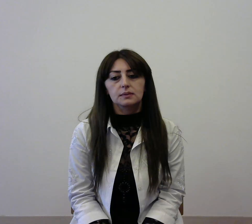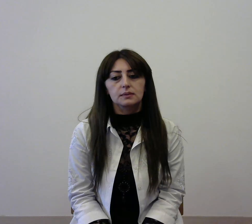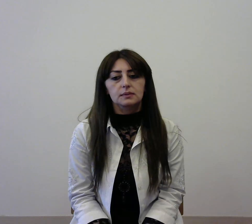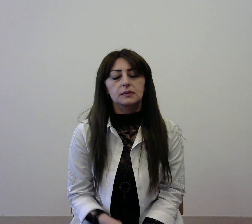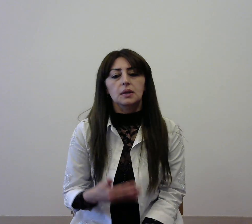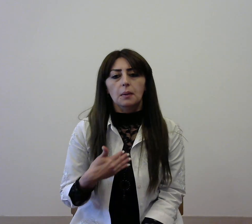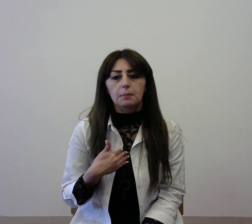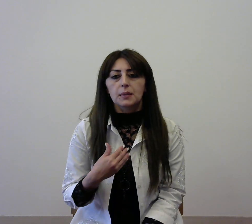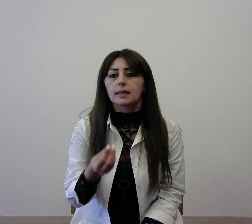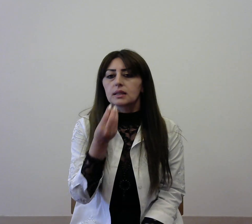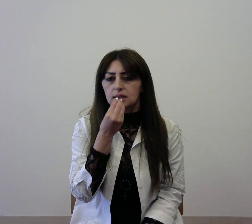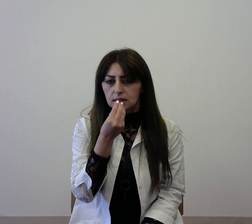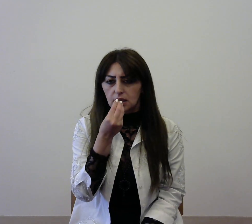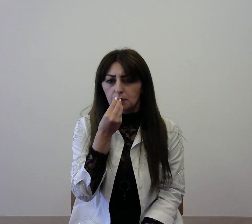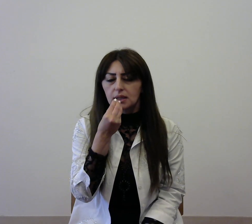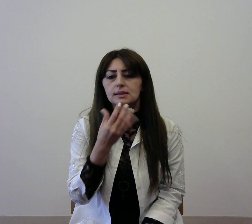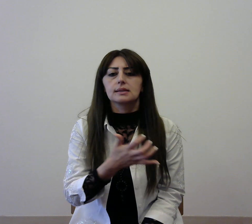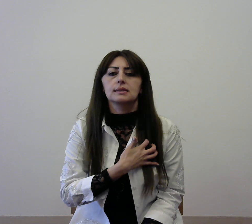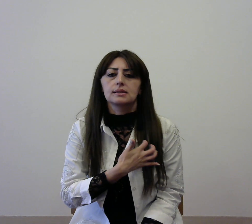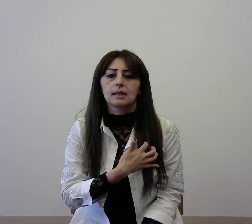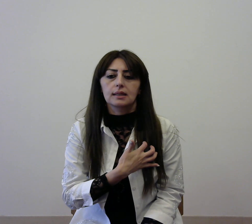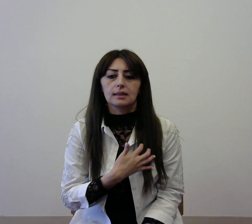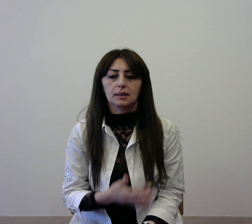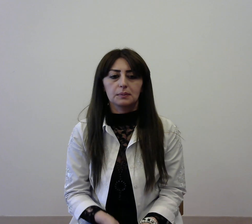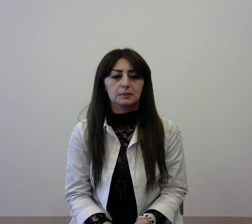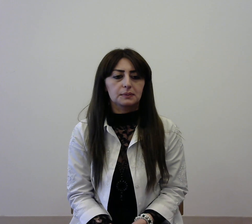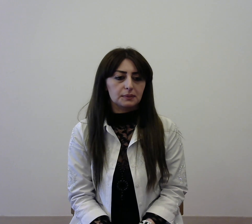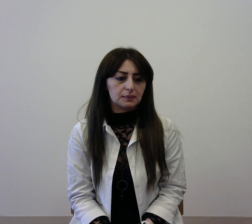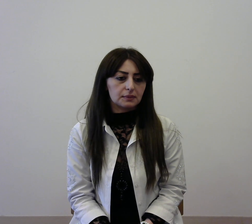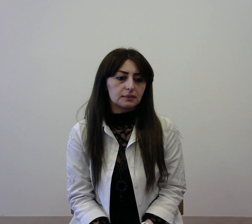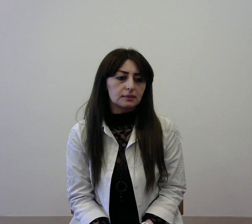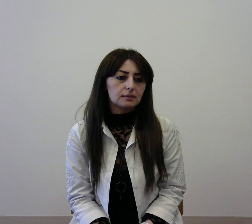Mən yemək istəyirəm